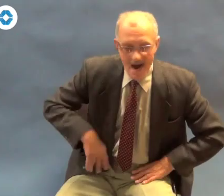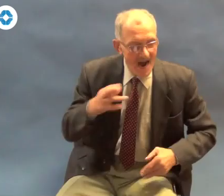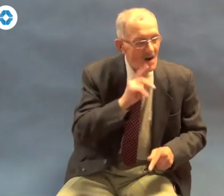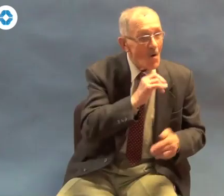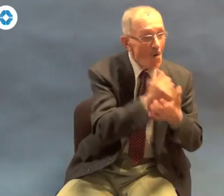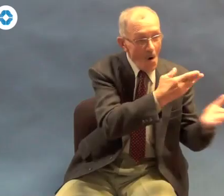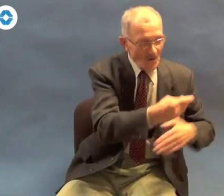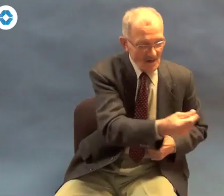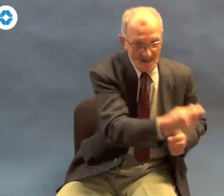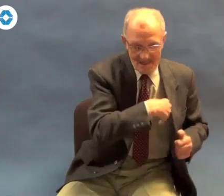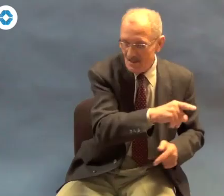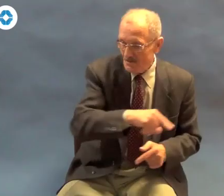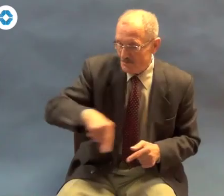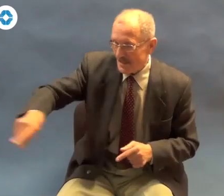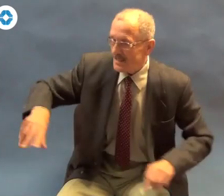Mężczyzna zabrał pieniądze za robotę i odchodzi.